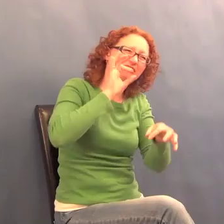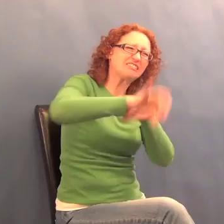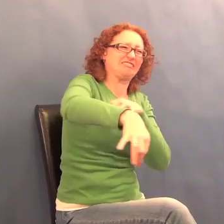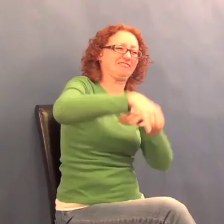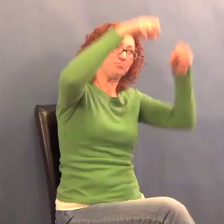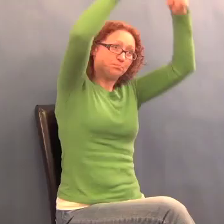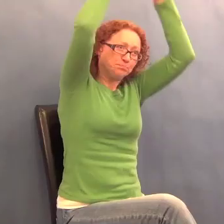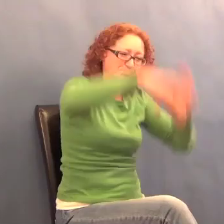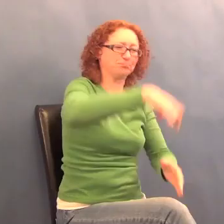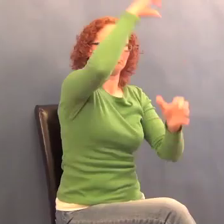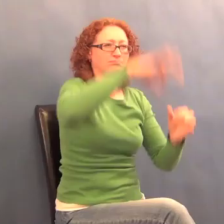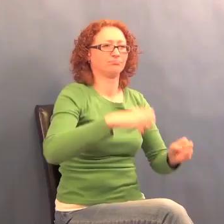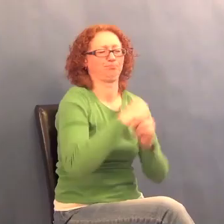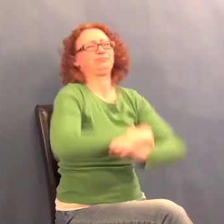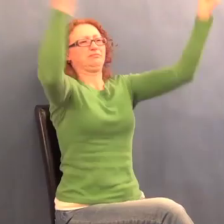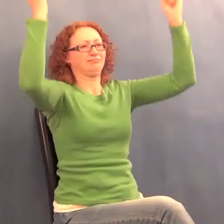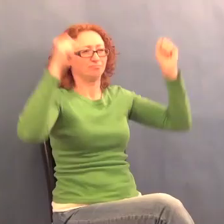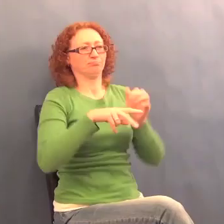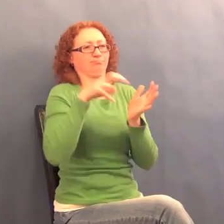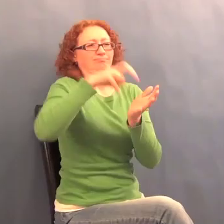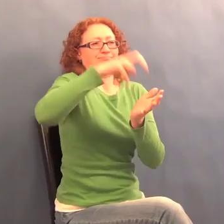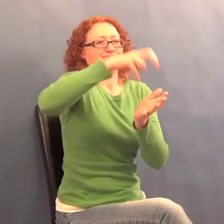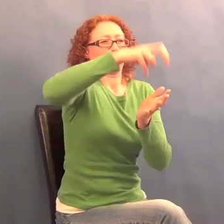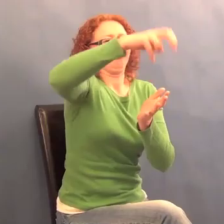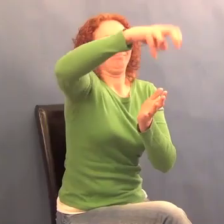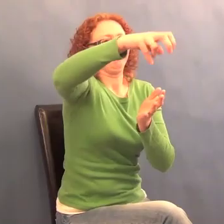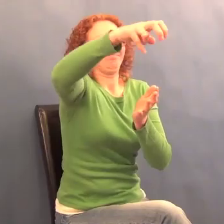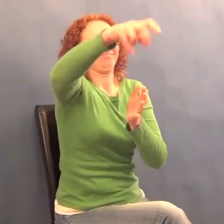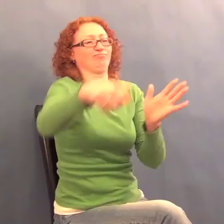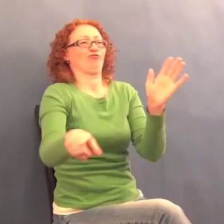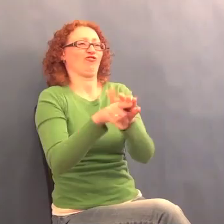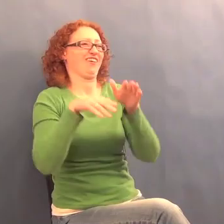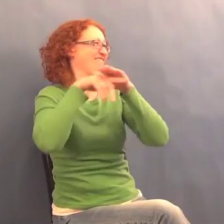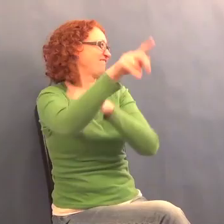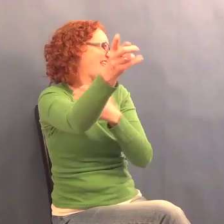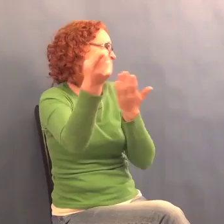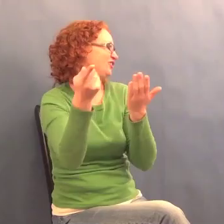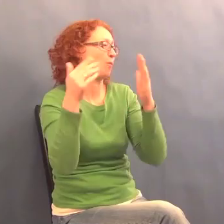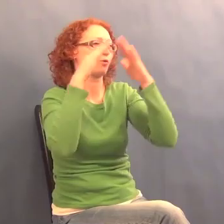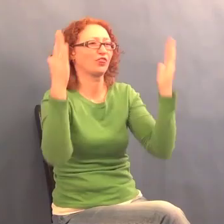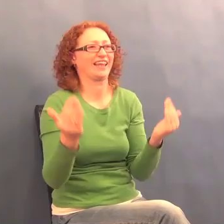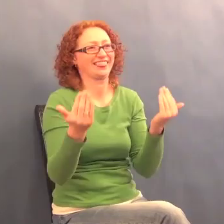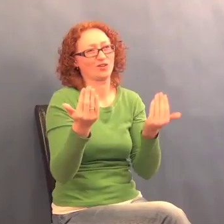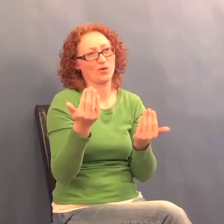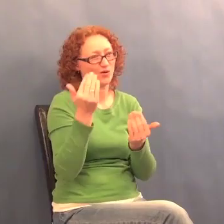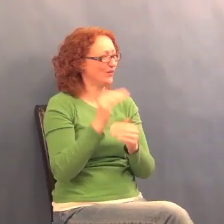Kot razem z wielką kulą spada na dół niczym bomba i turla się w kierunku pobliskiego budynku.